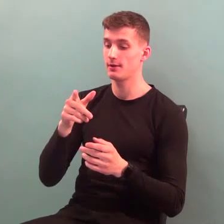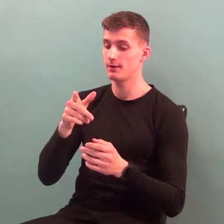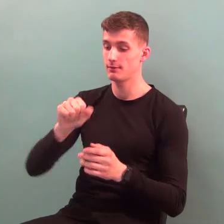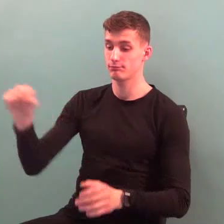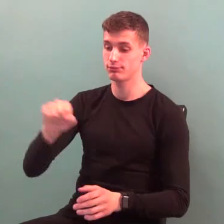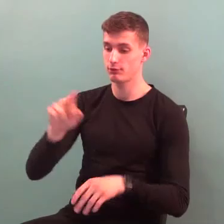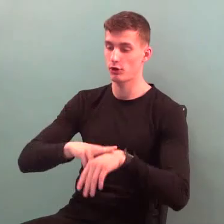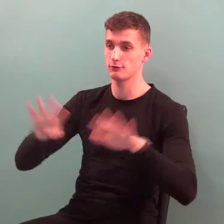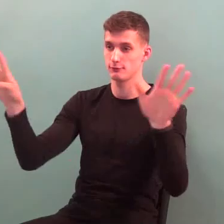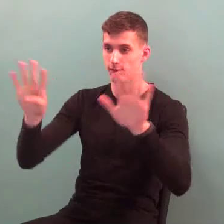Budzik dzwoni o godzinie dziewiątej.